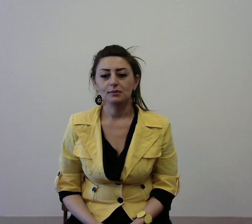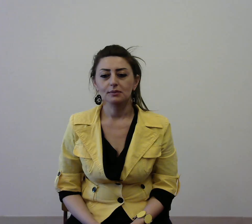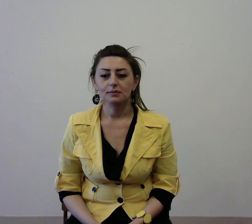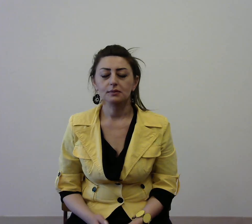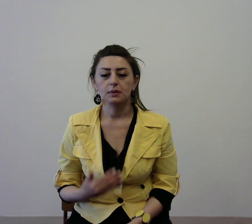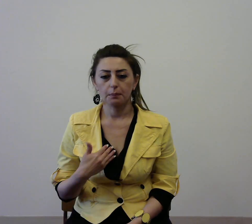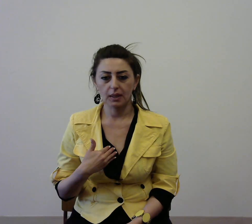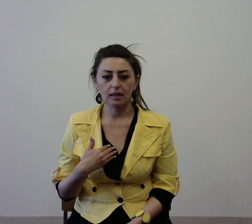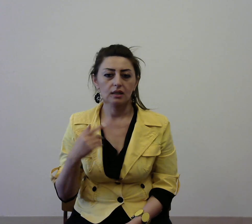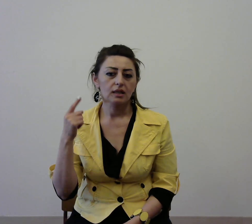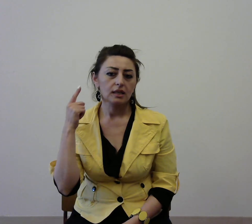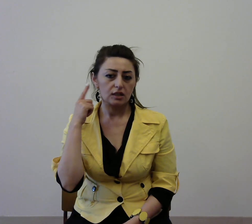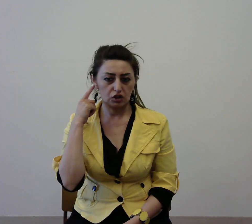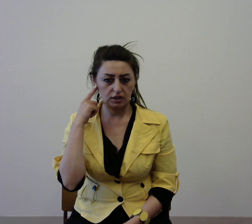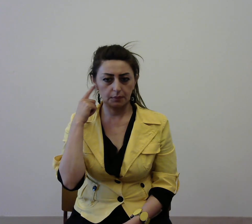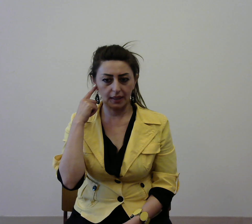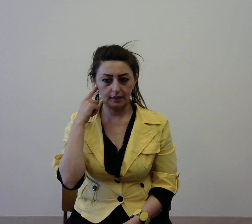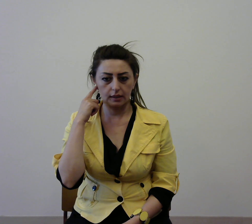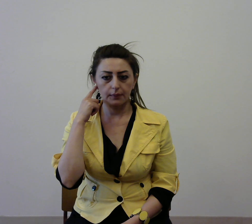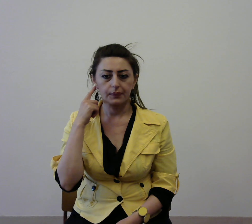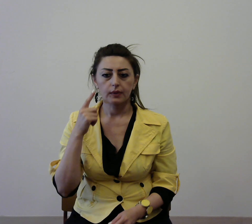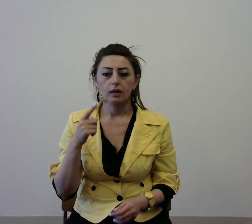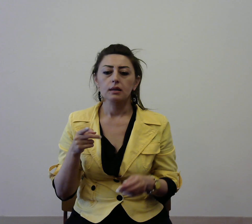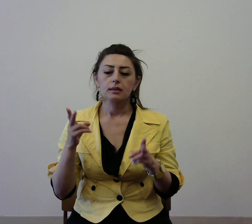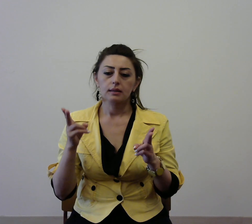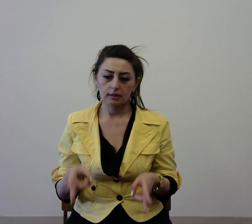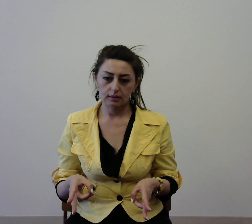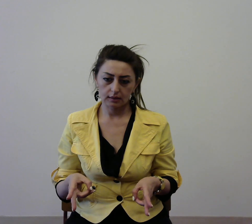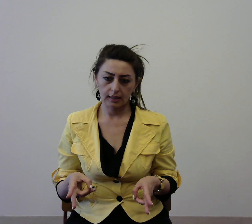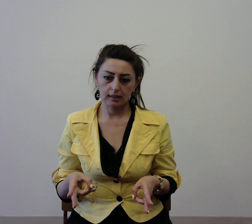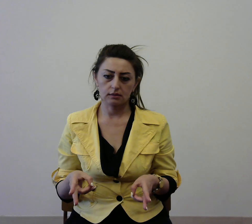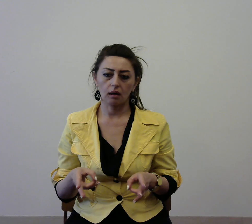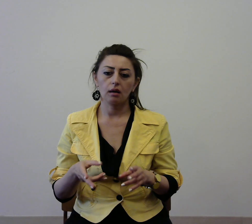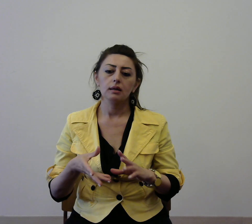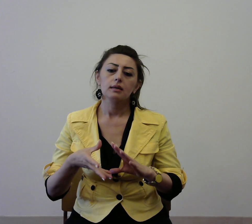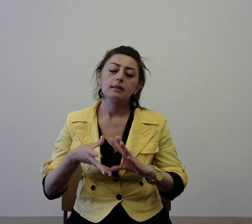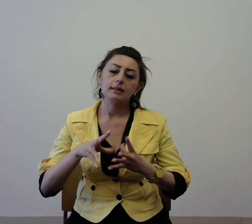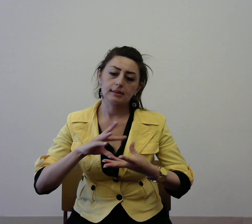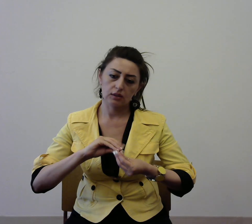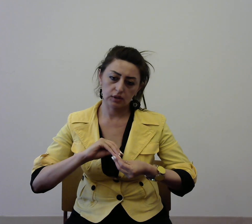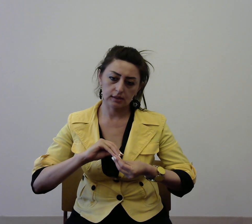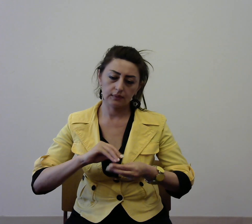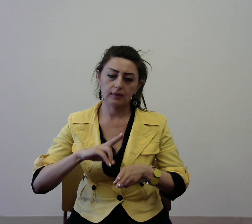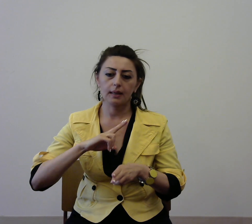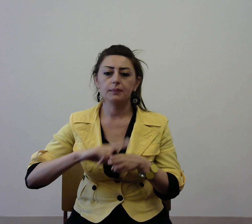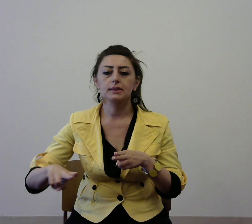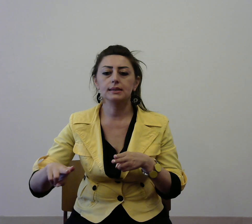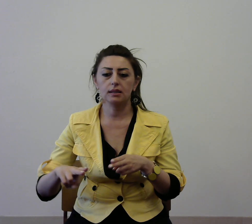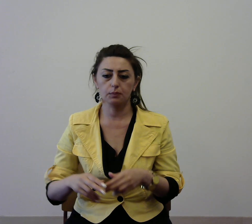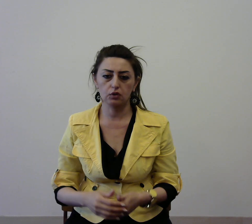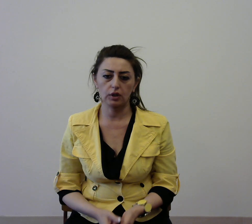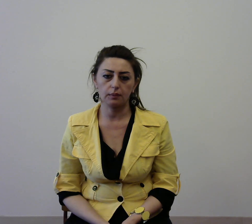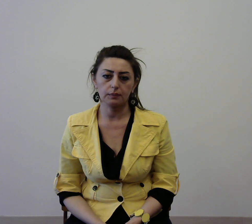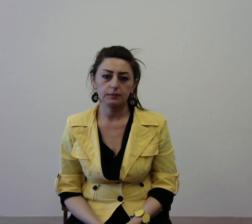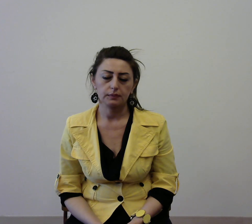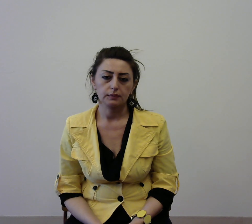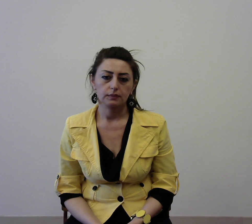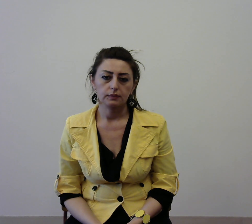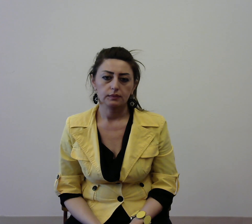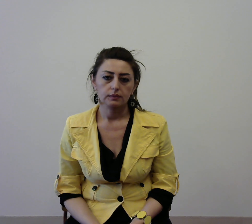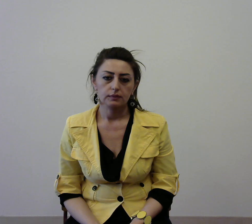Mən eşitməni qəza nəticəsində itirmişəm